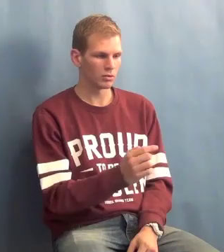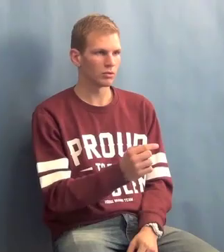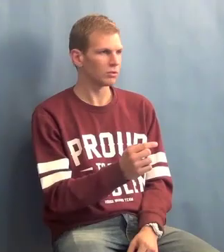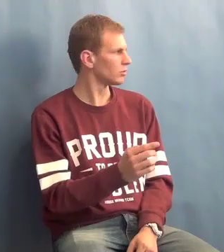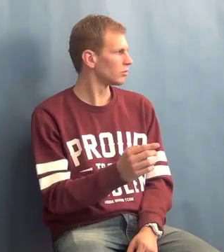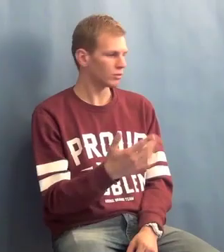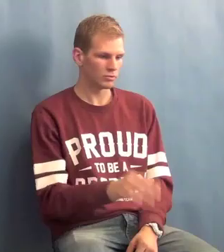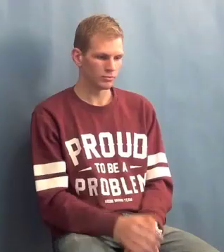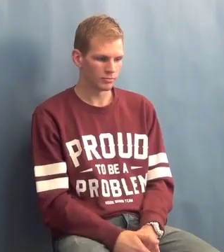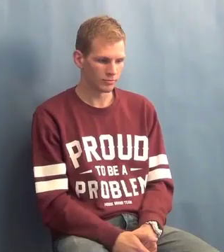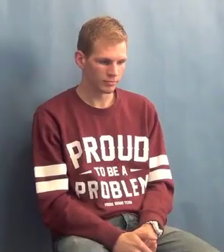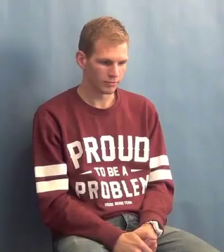Dalej, aha no tak.